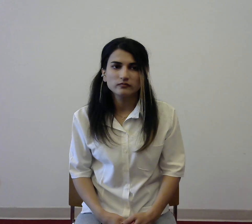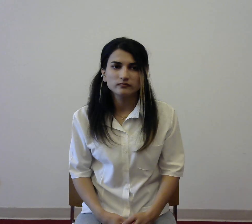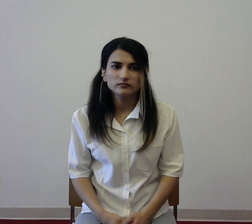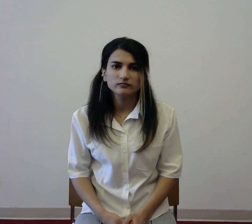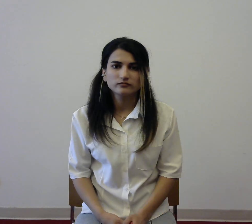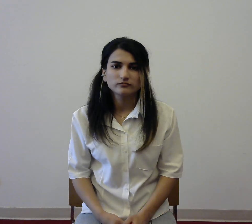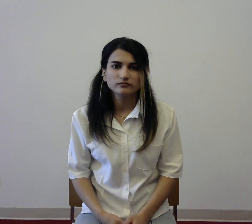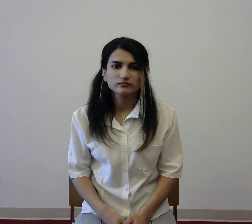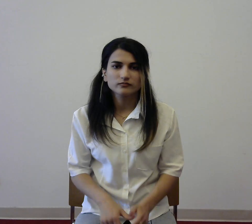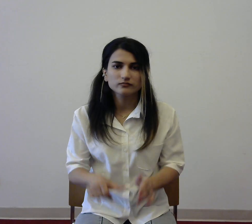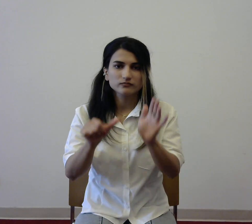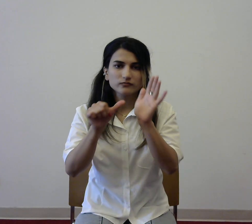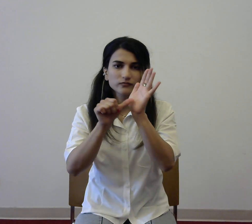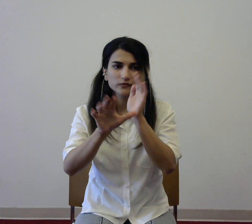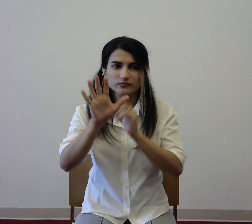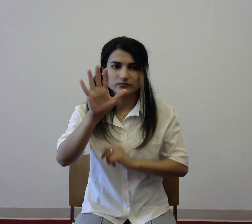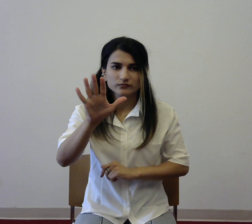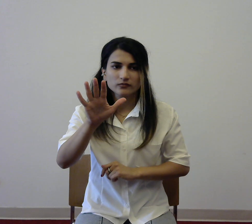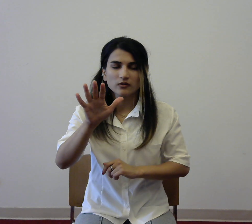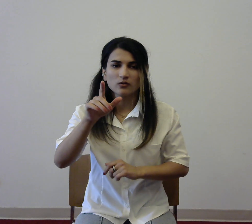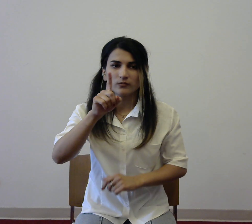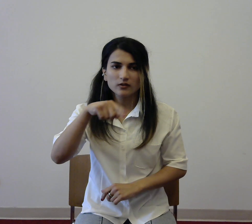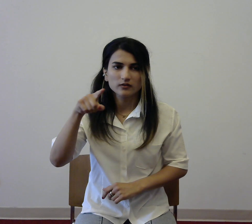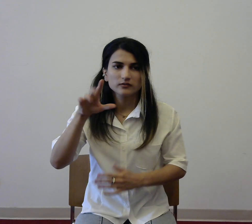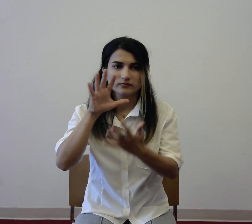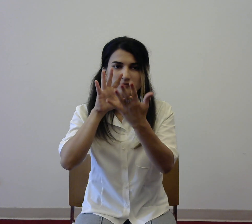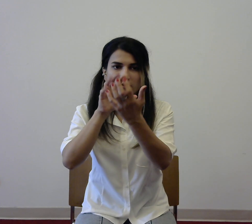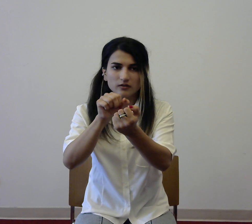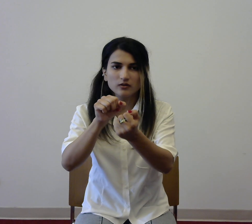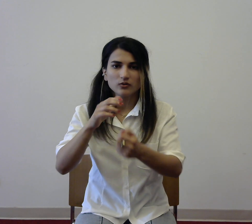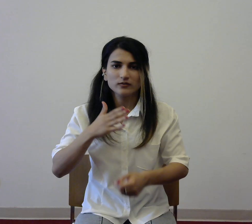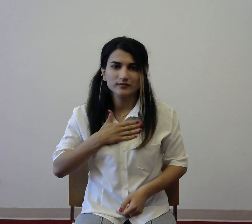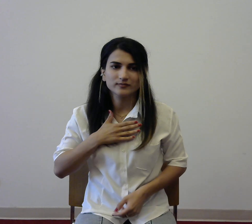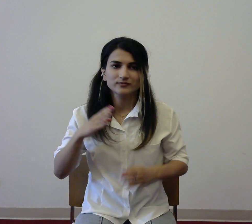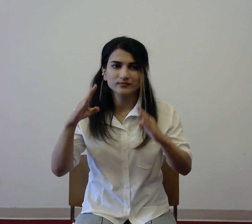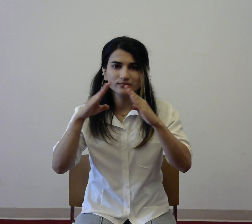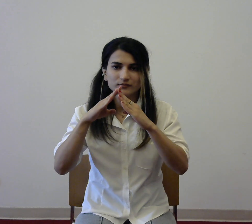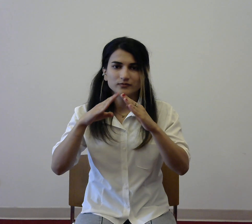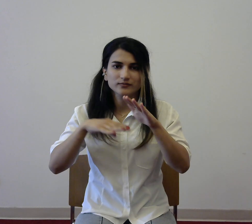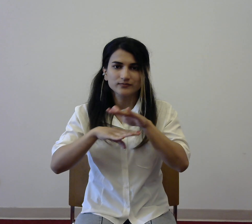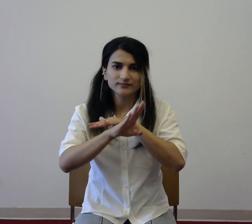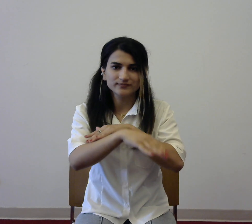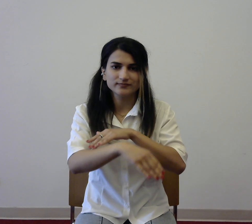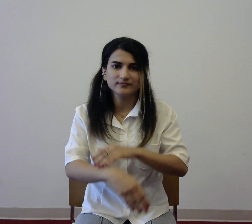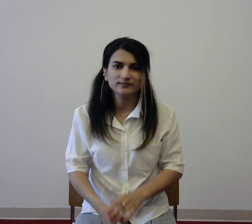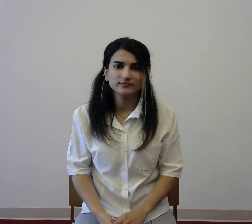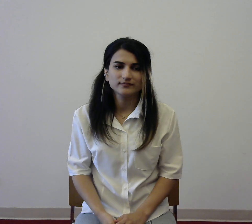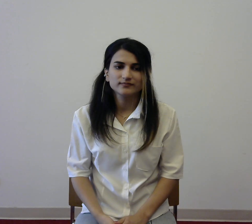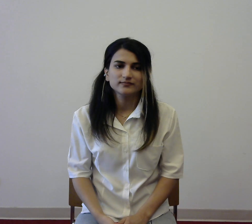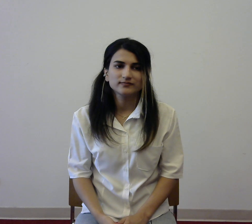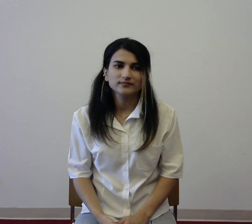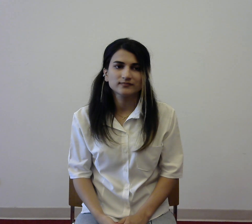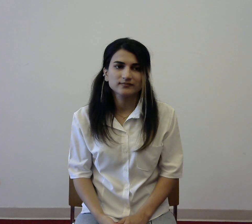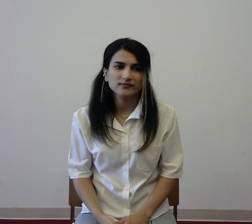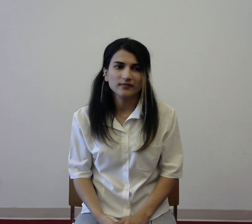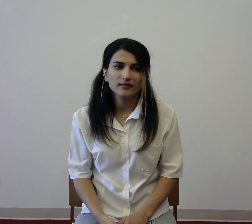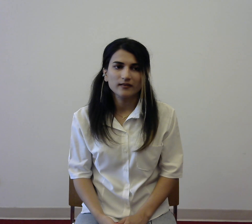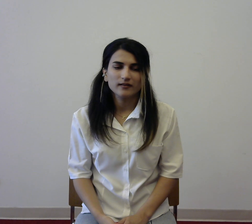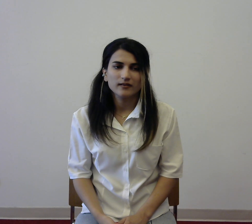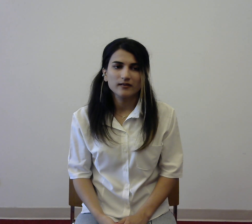65 saylı avtobus mənim evimə gedir